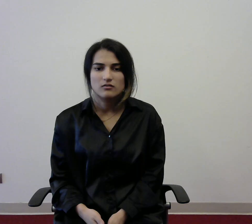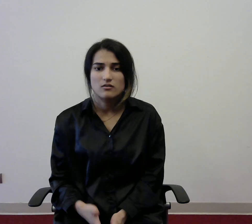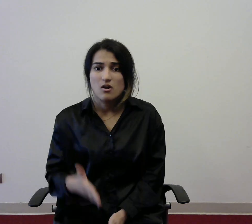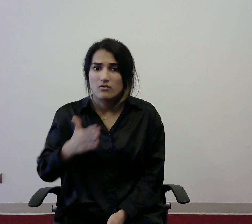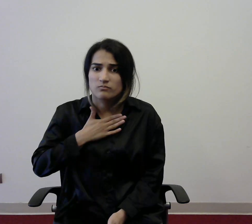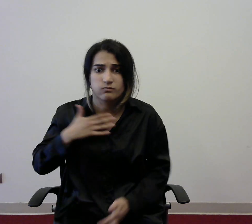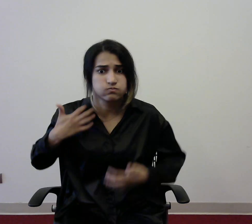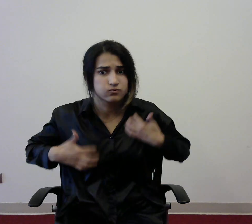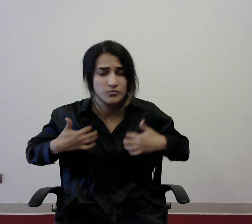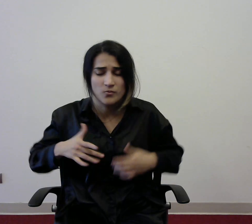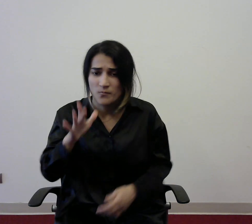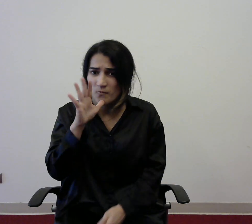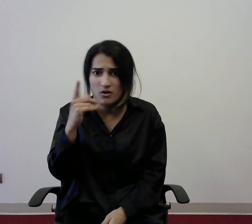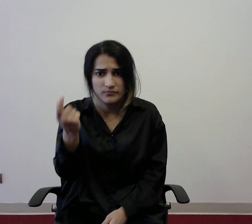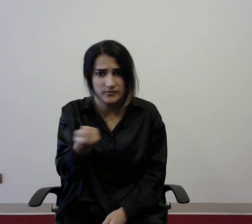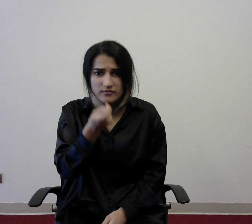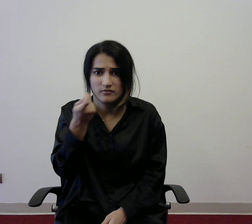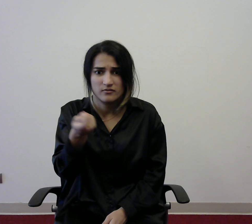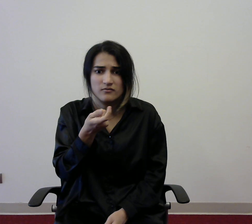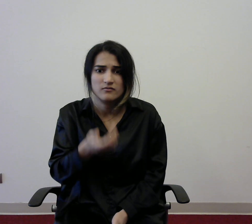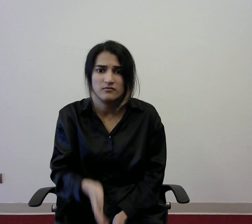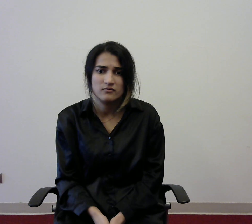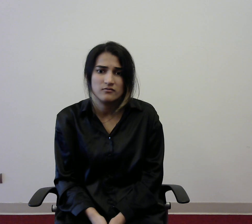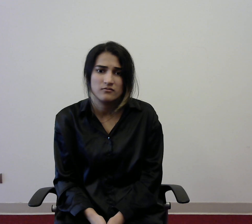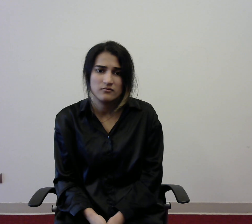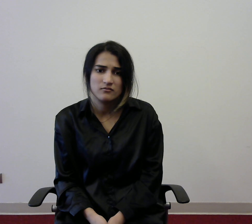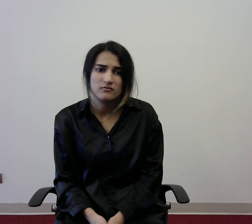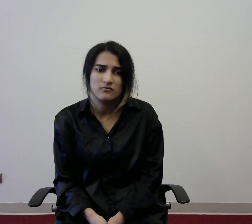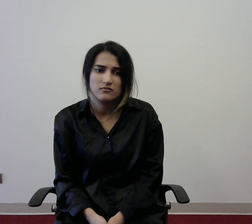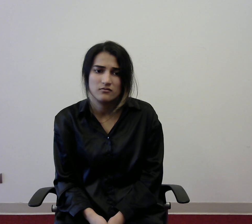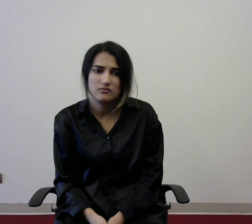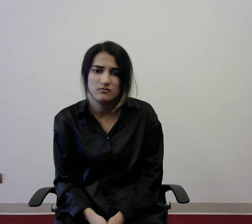Mən tələsirəm, vaxtım azdır